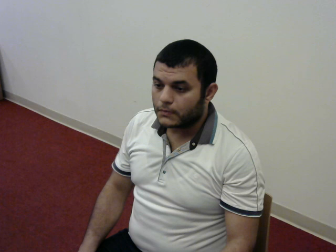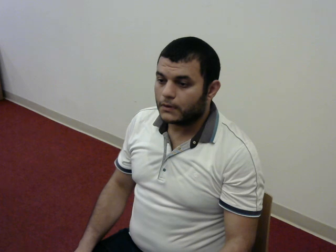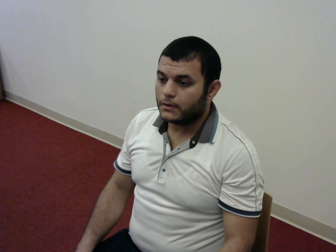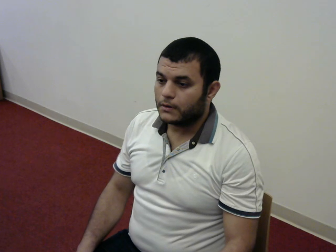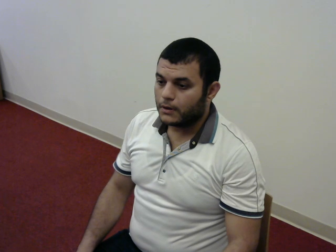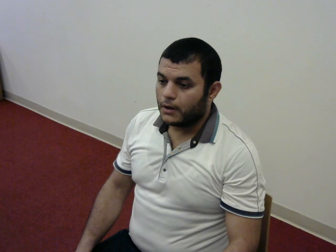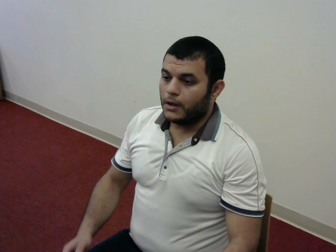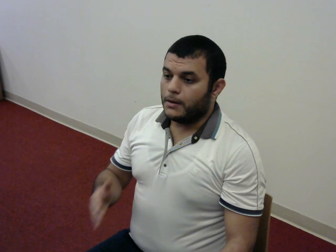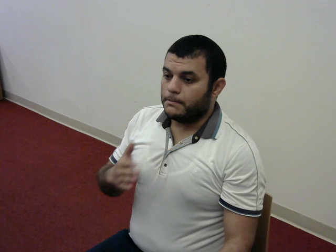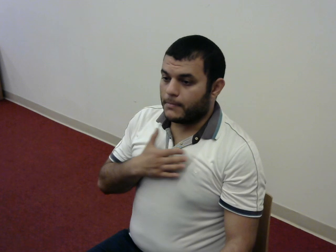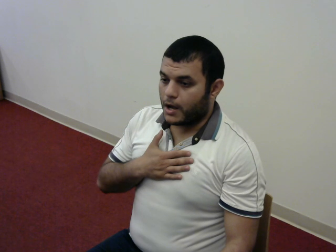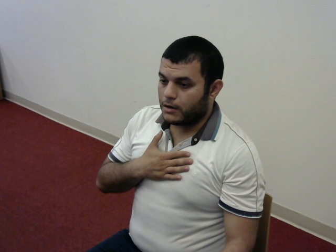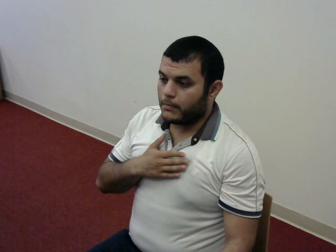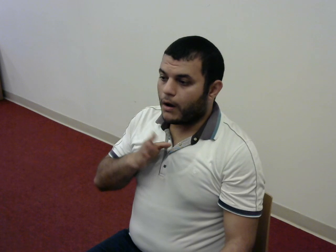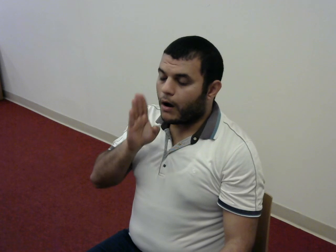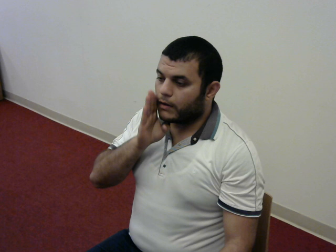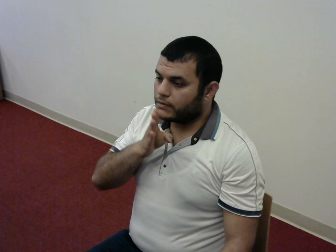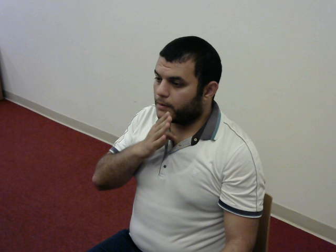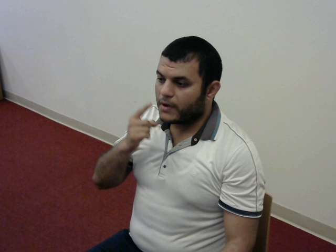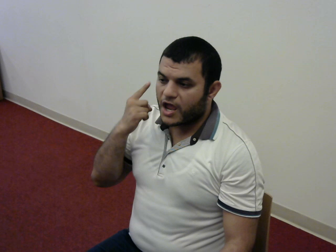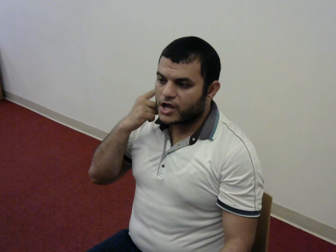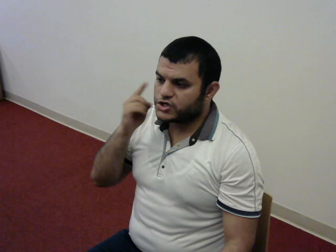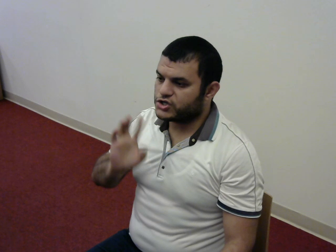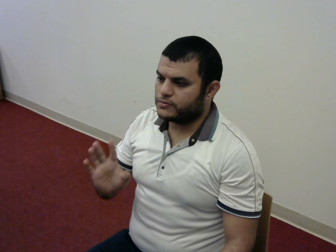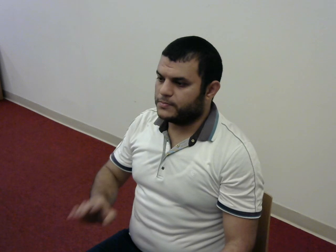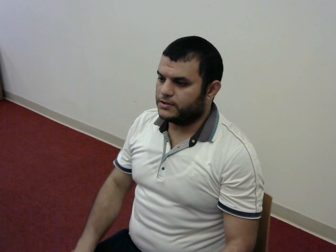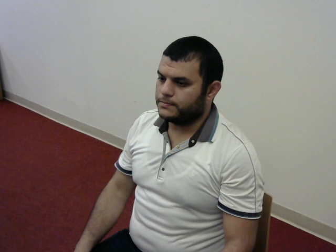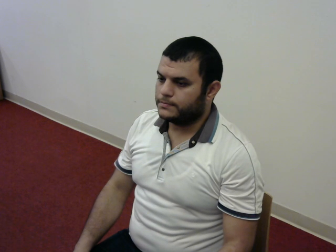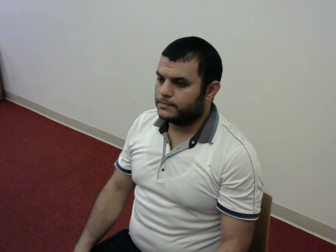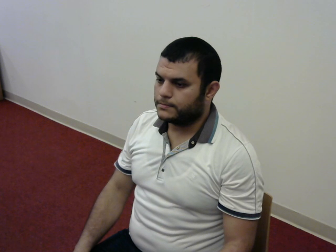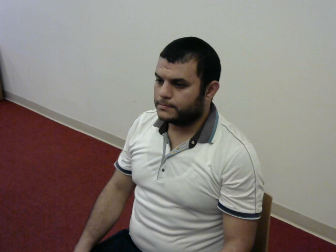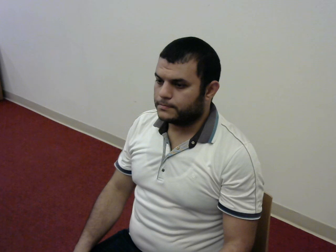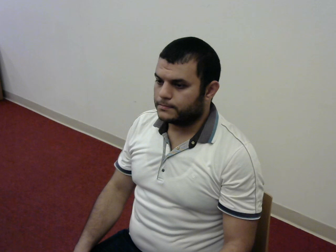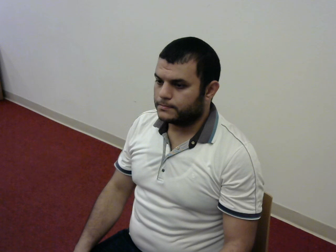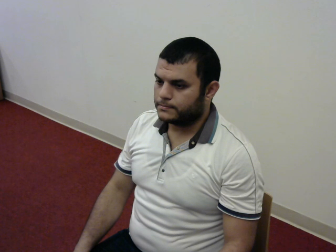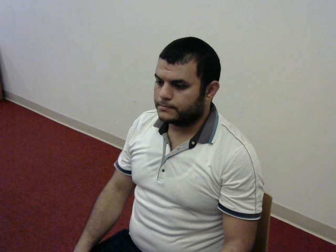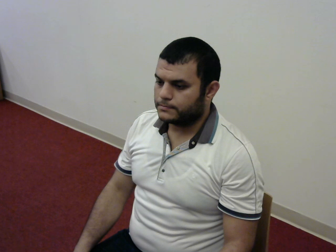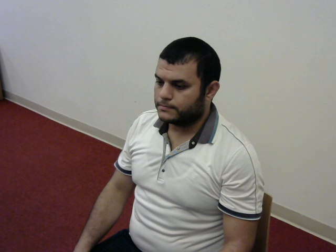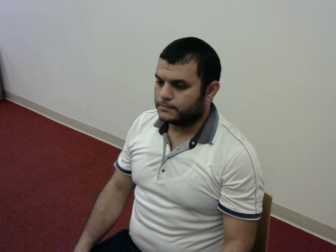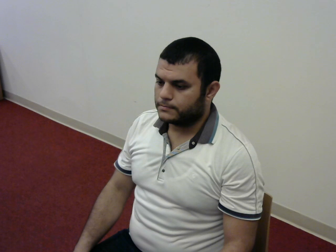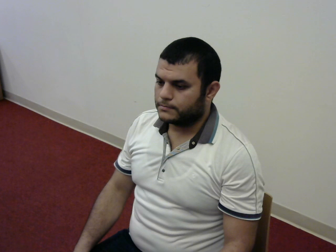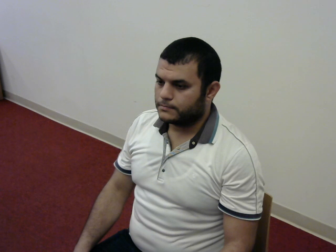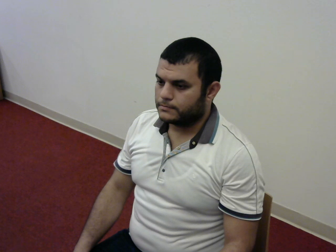Mənim anam eşitmir